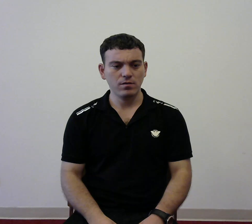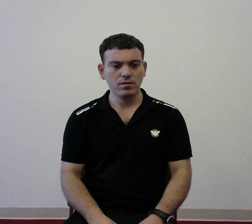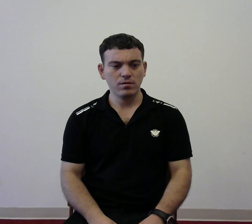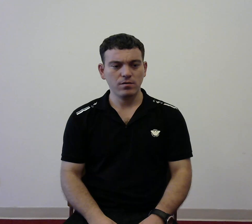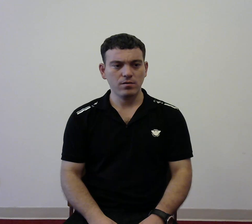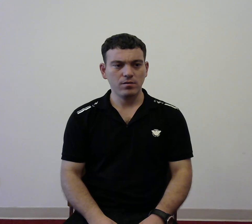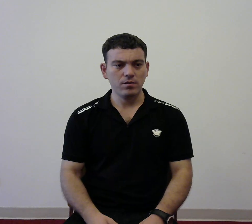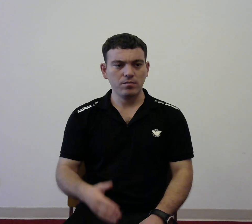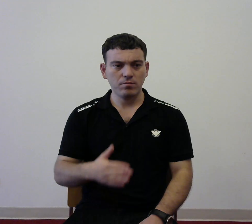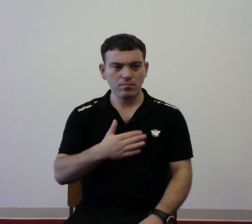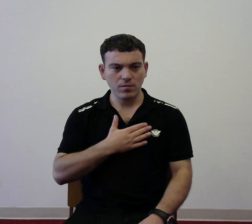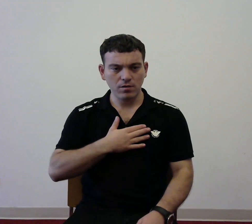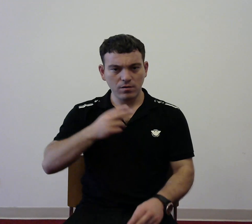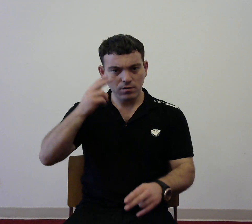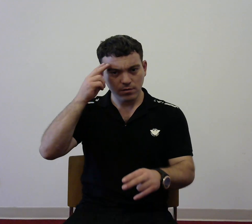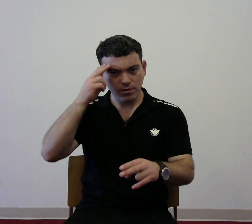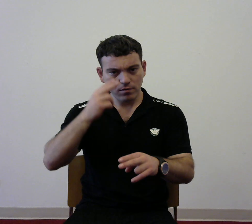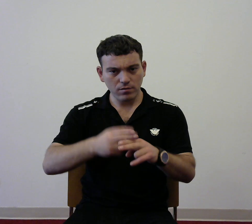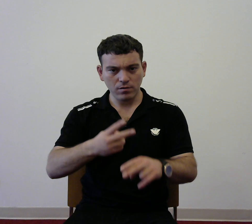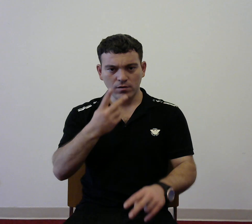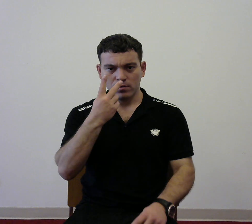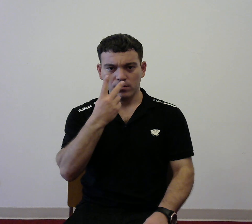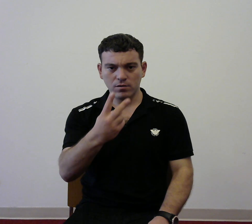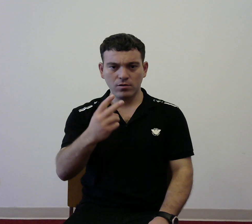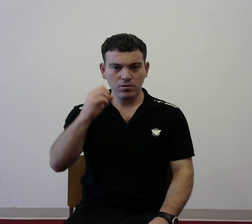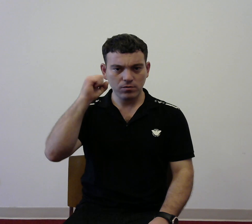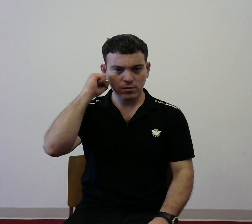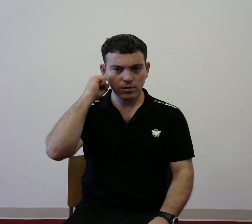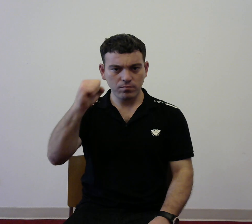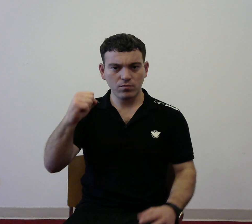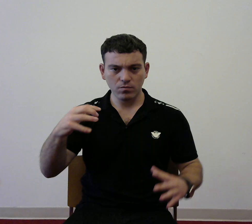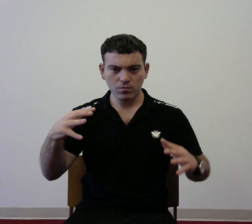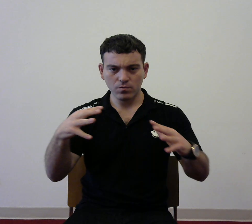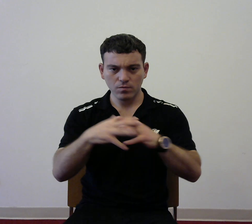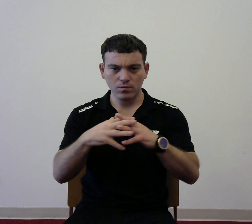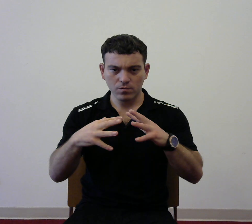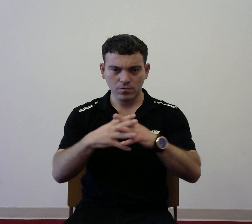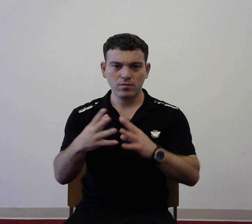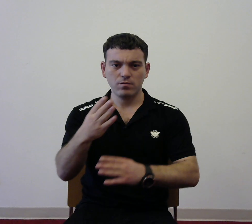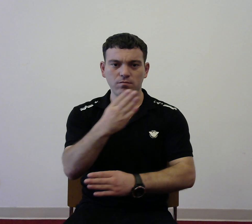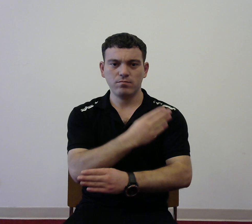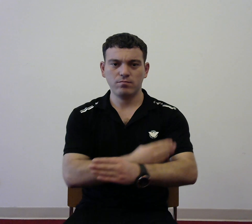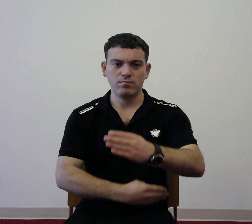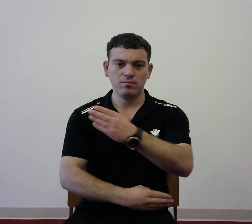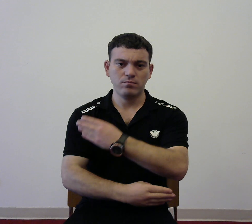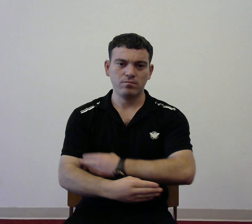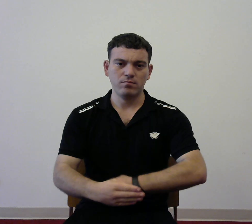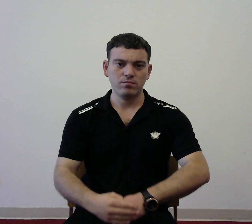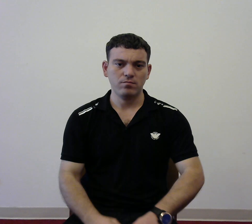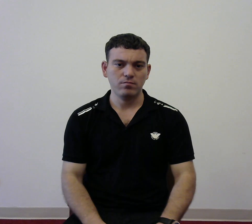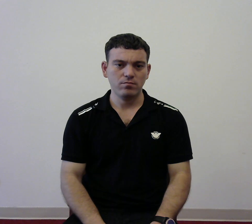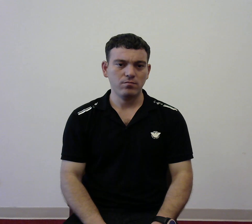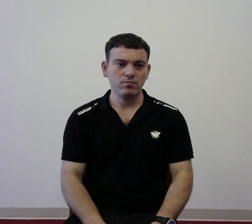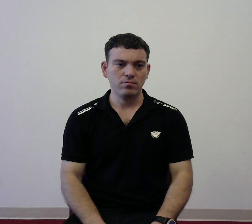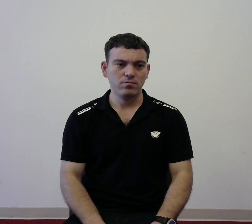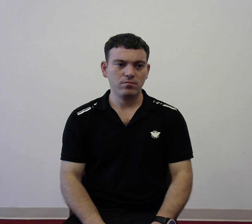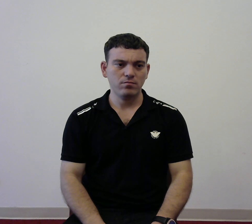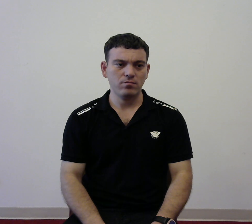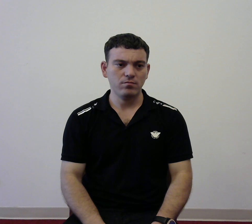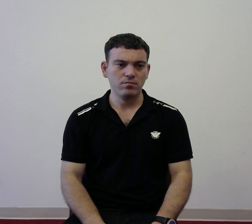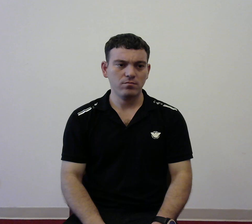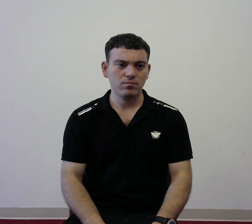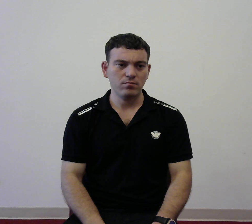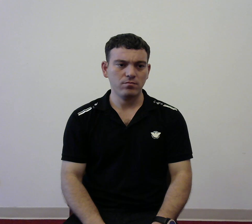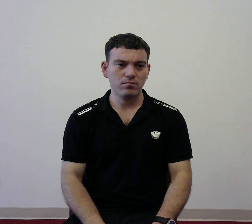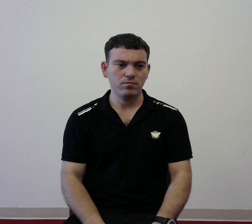Mənim qardaşım 2-ci Qarabağ müharibəsinin qazisidir